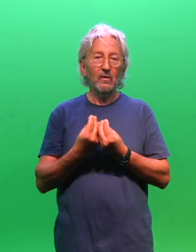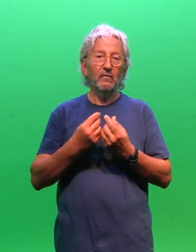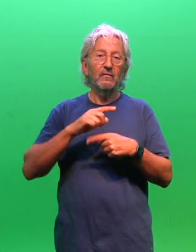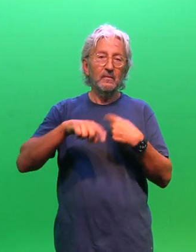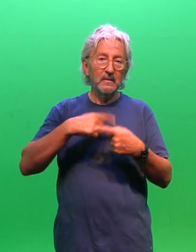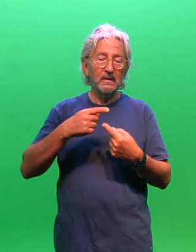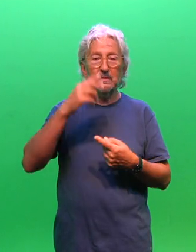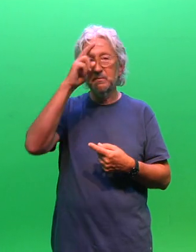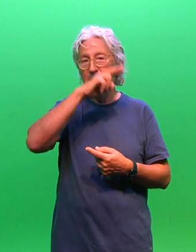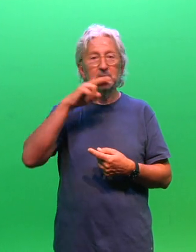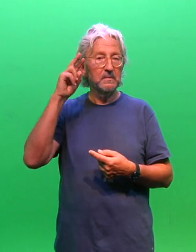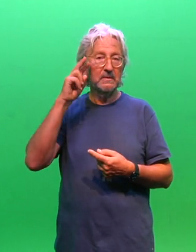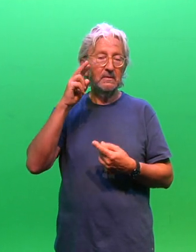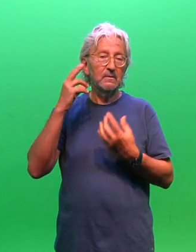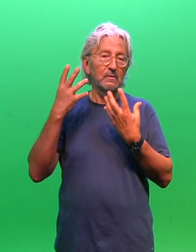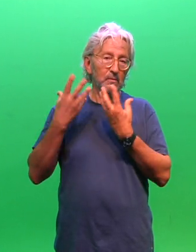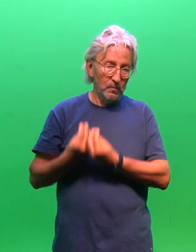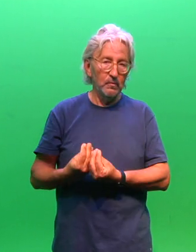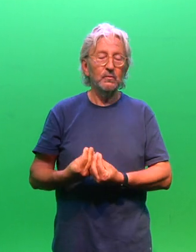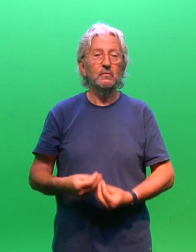Visc amb la meva família, amb els meus pares.